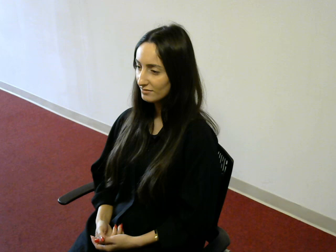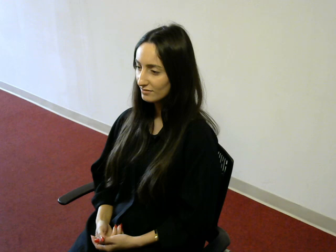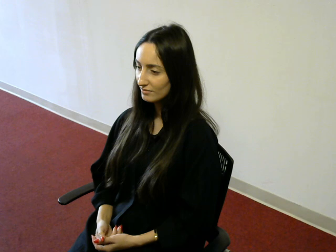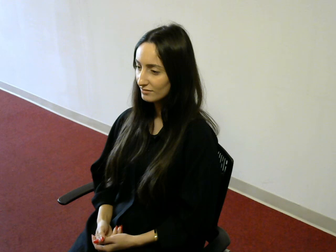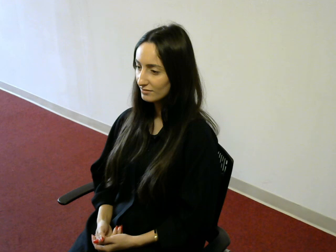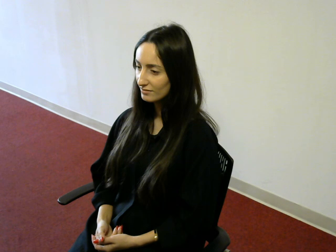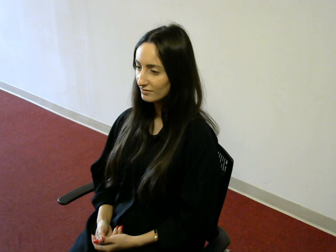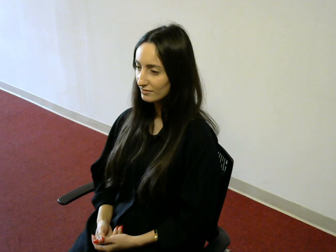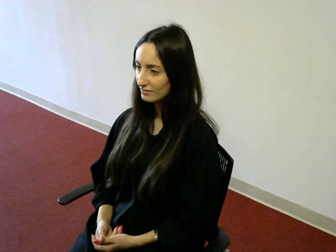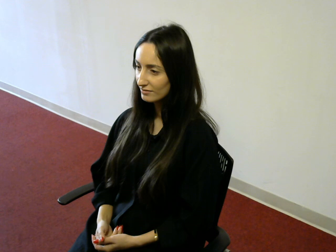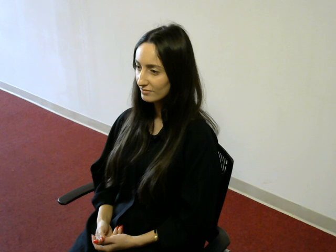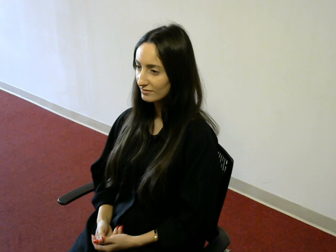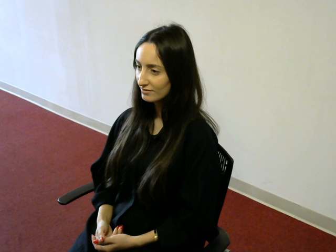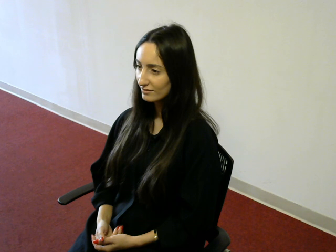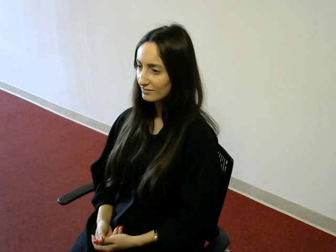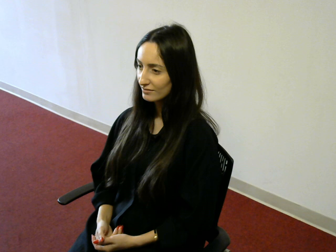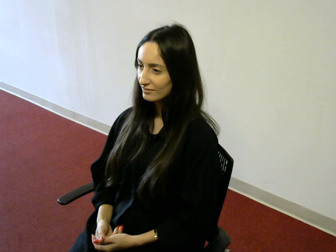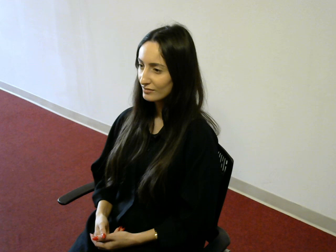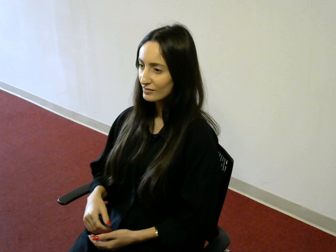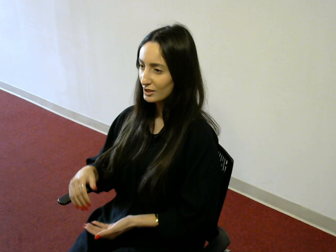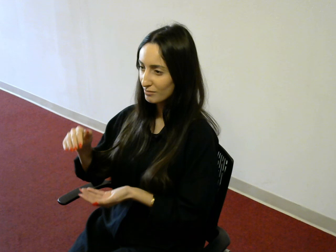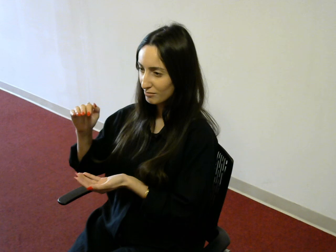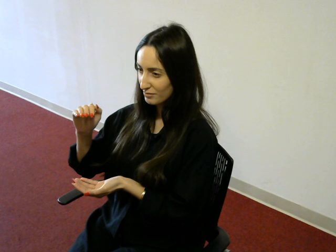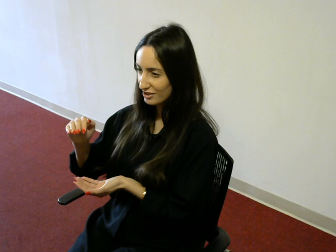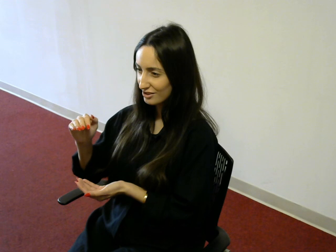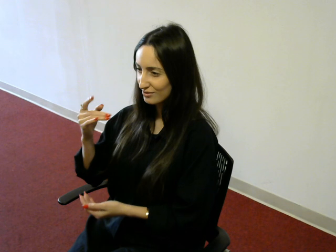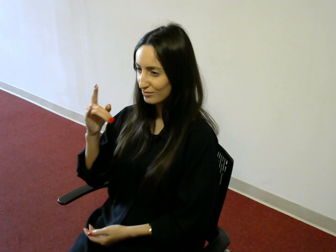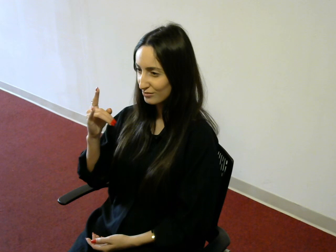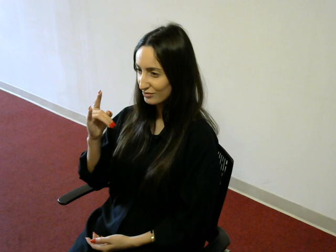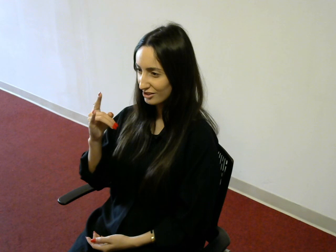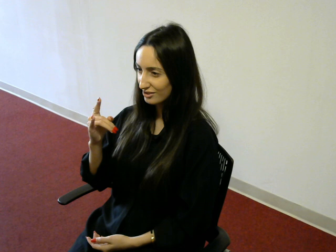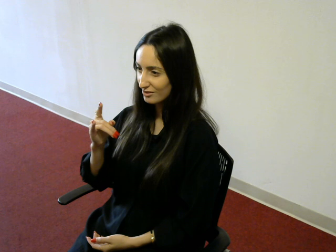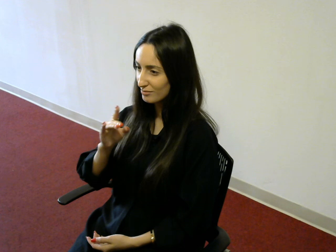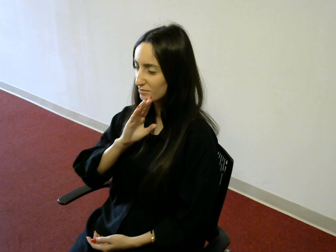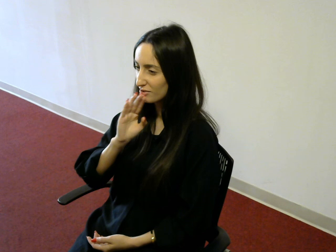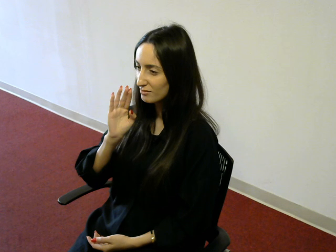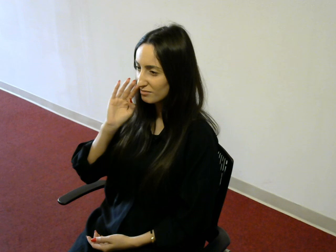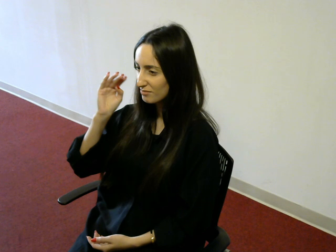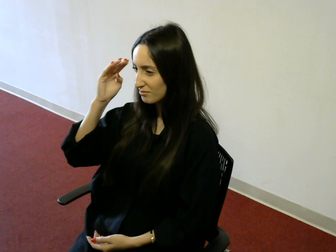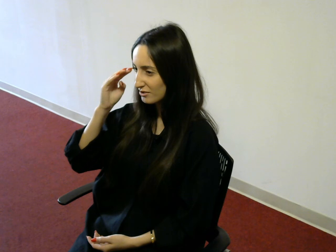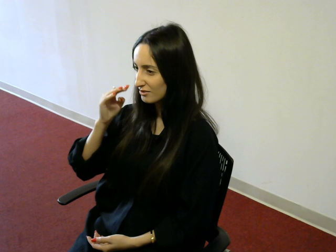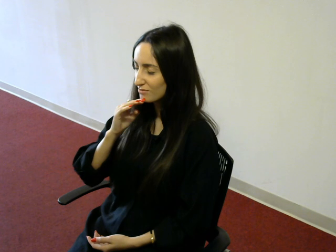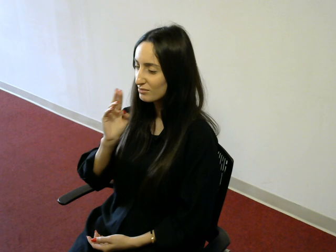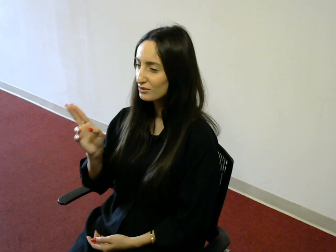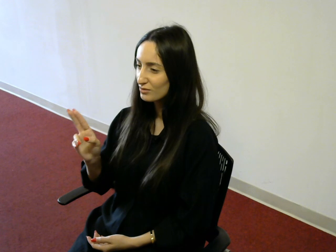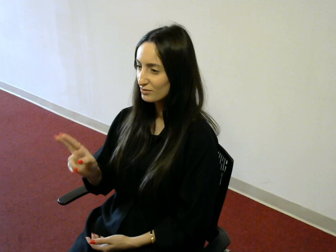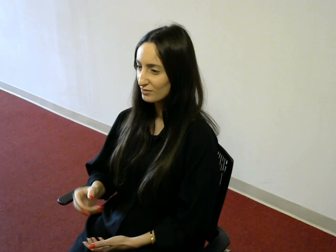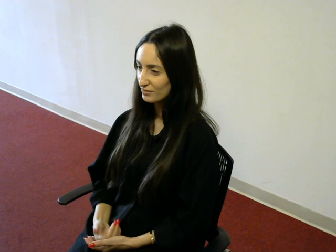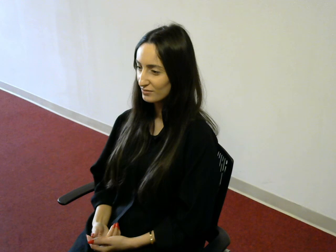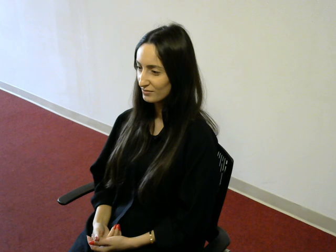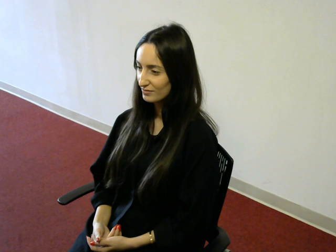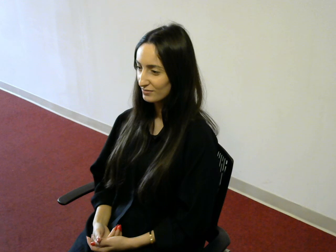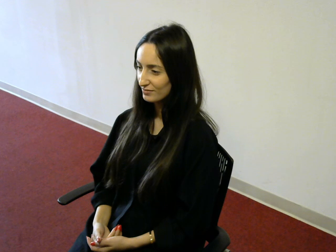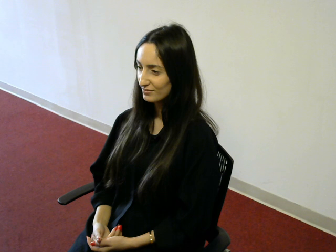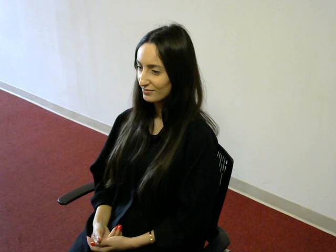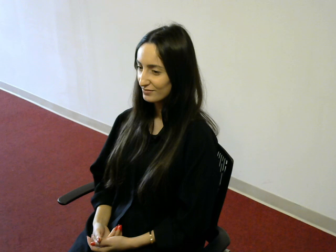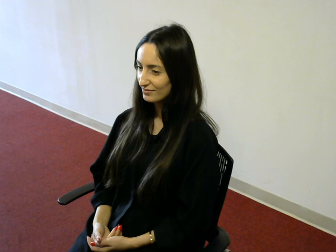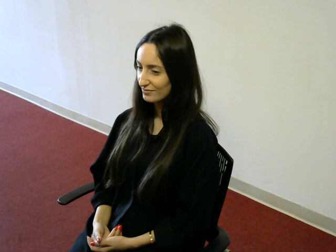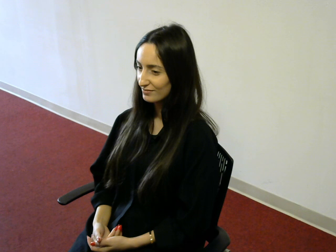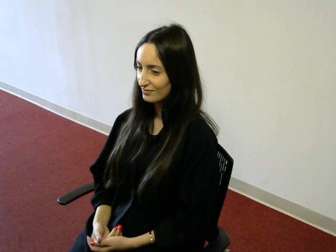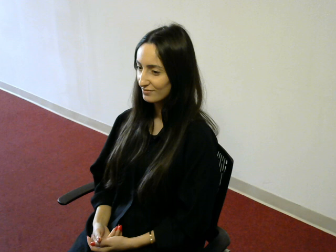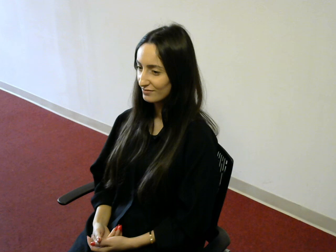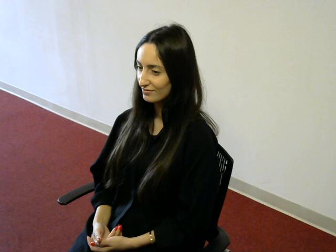Körpə uşağın valideyni kimdir?